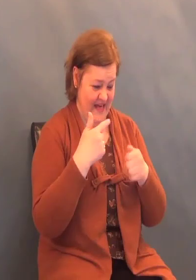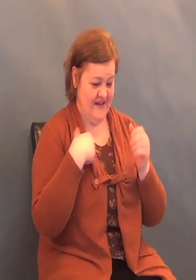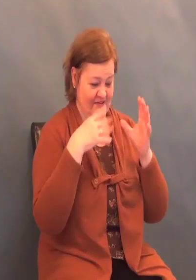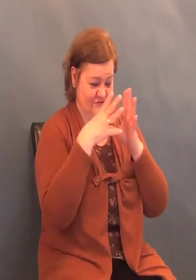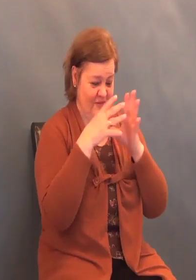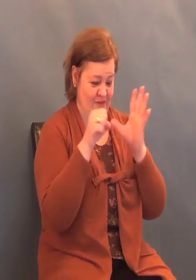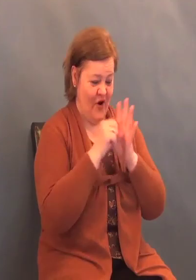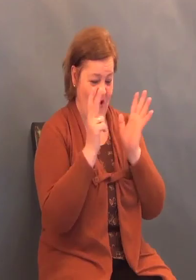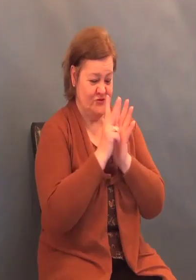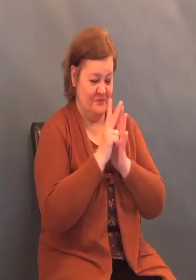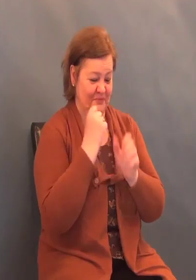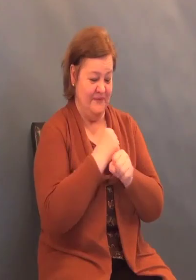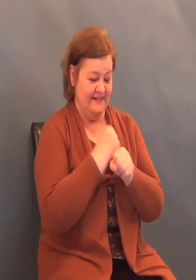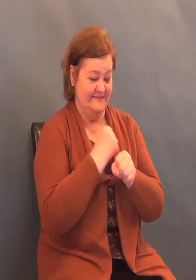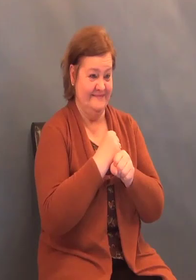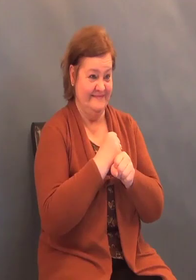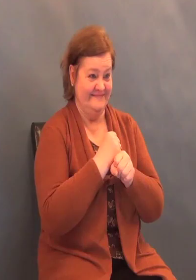Ja od dziesiątej do osiemnastej jestem w pracy.